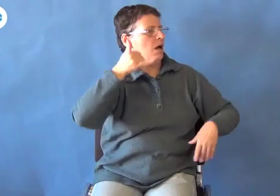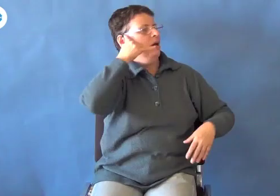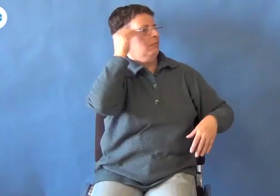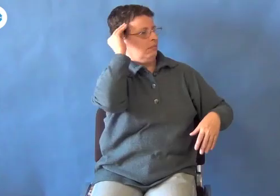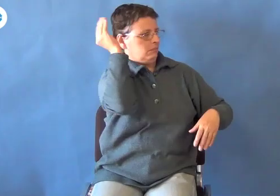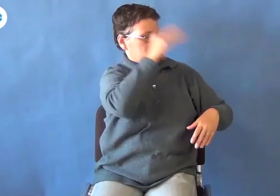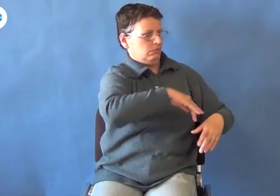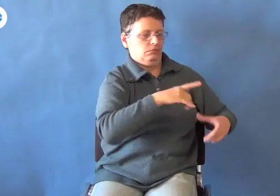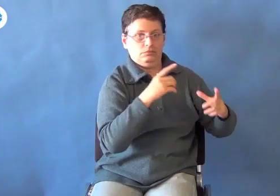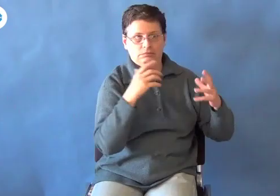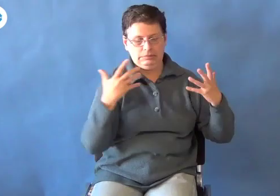Przez telefon zawiadomił.